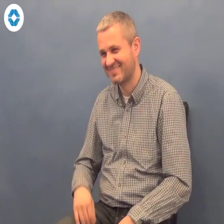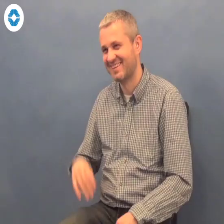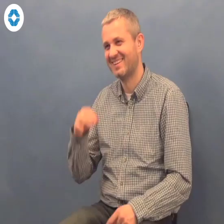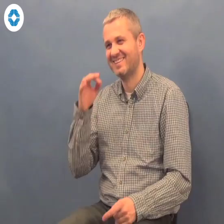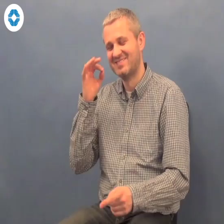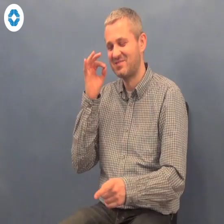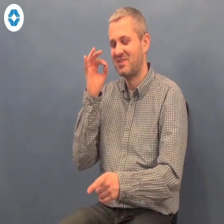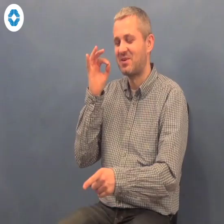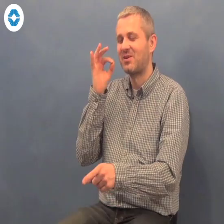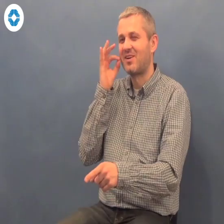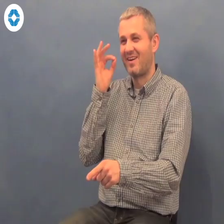Tam jest kot...